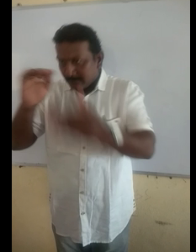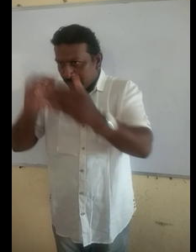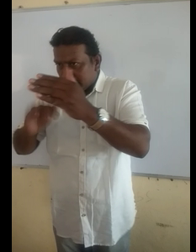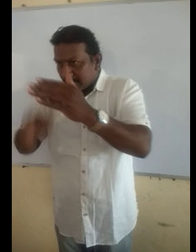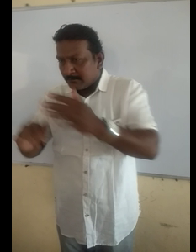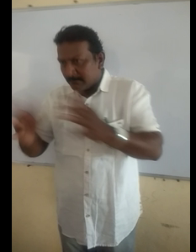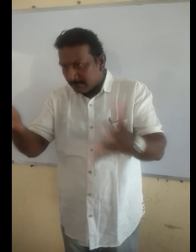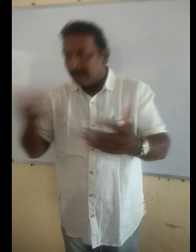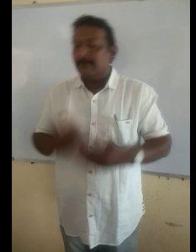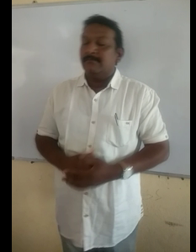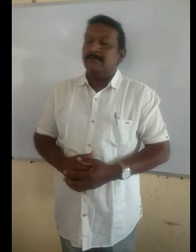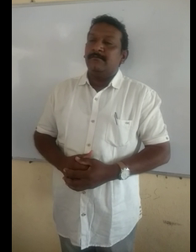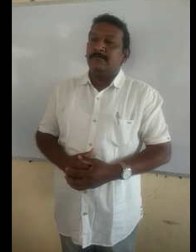are you hiding something